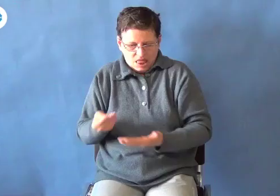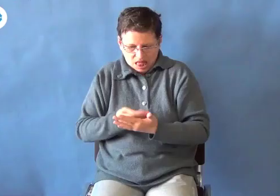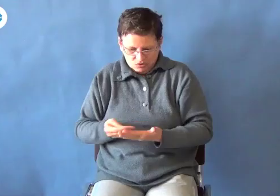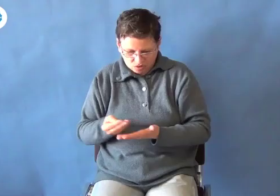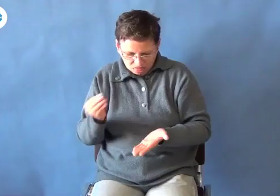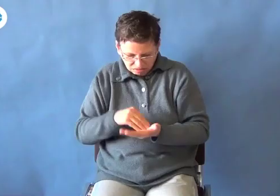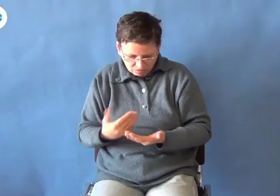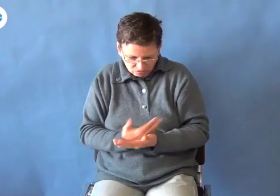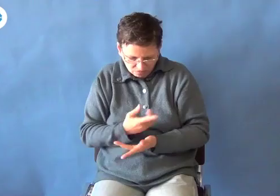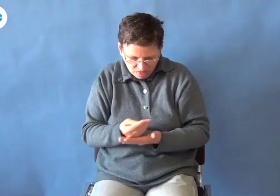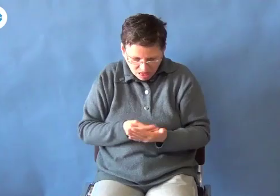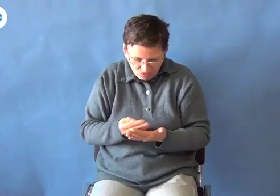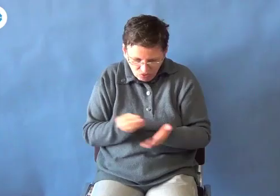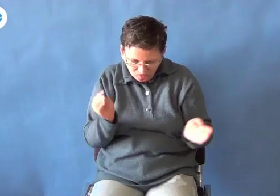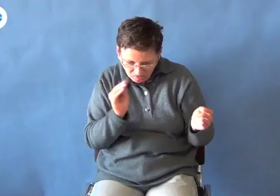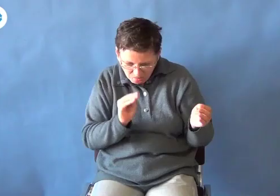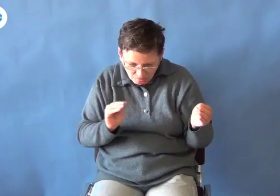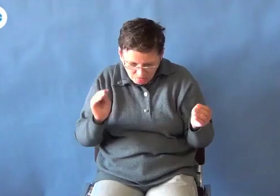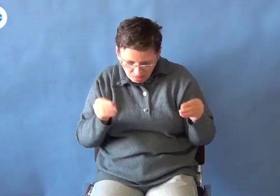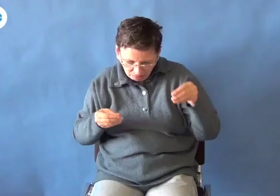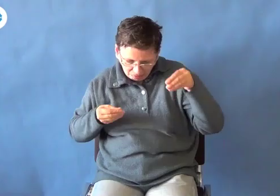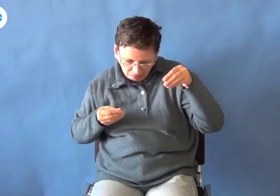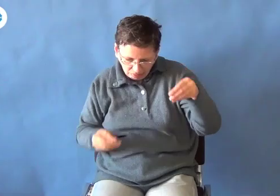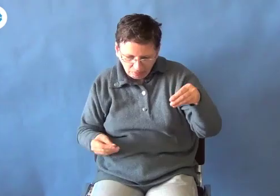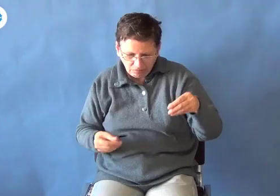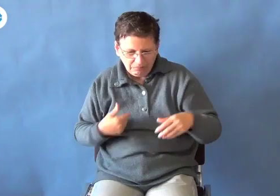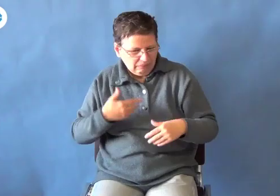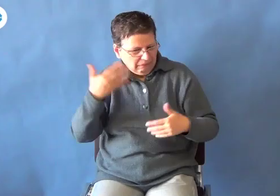Dodali nowy rysunek.